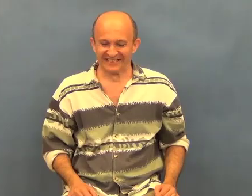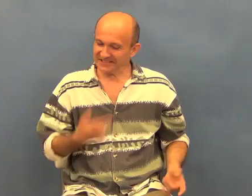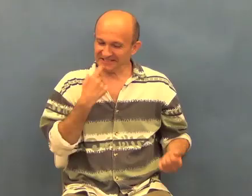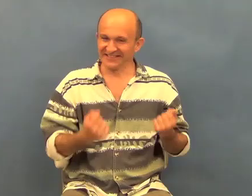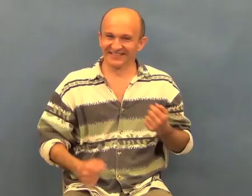Ciężko powiedzieć.